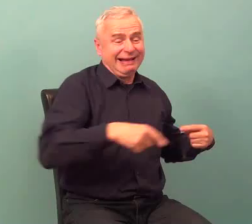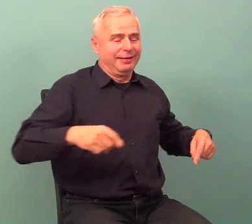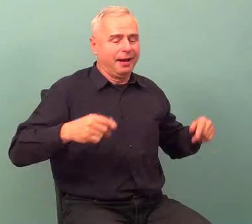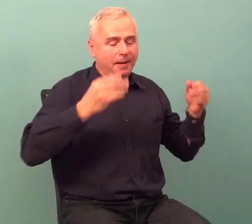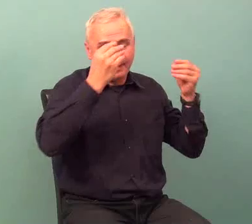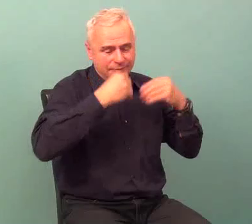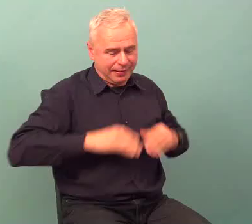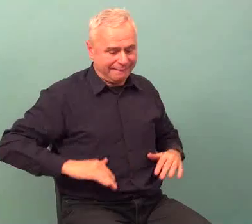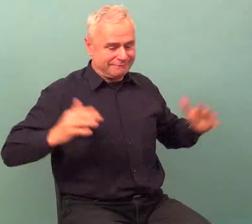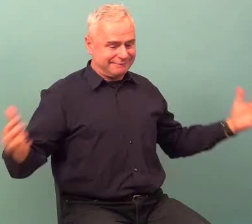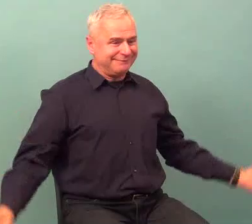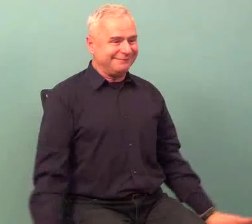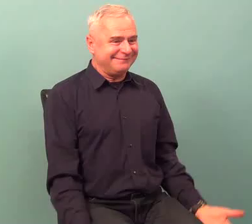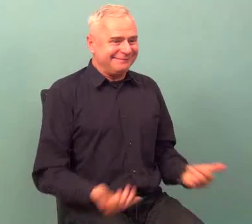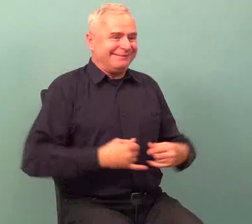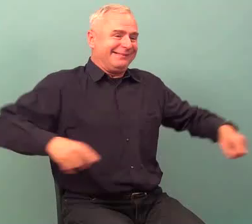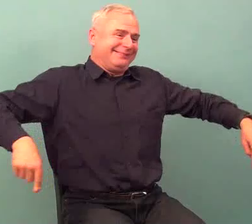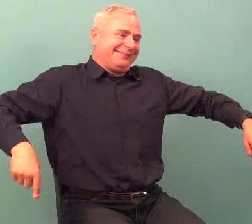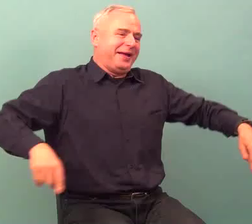Kot ma kulę w brzuchu i jest gruby, ma szeroko rozstawione nogi.